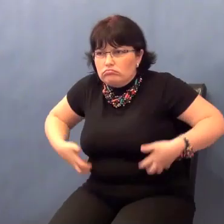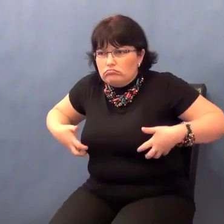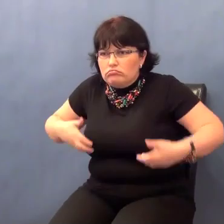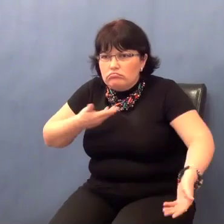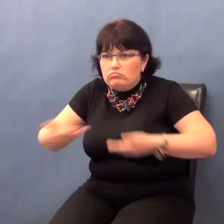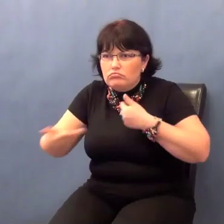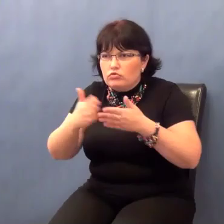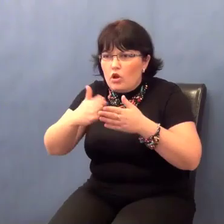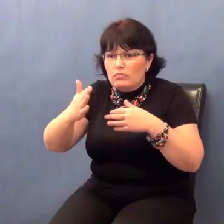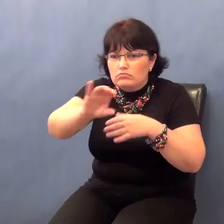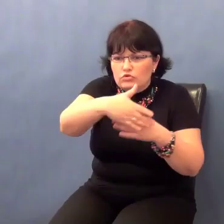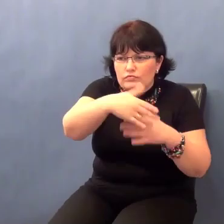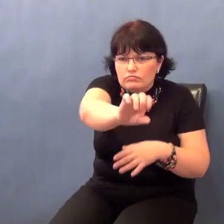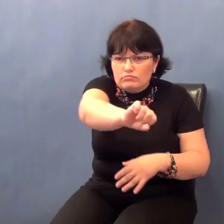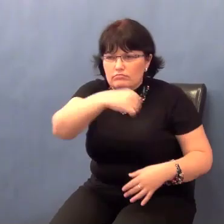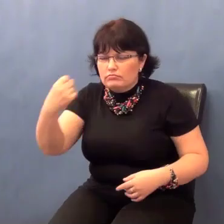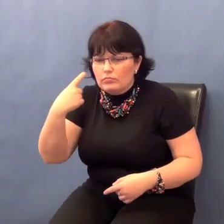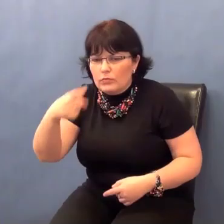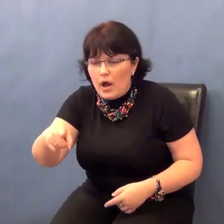Zdenerwowany idzie do domu i otwiera drzwi.